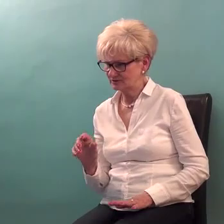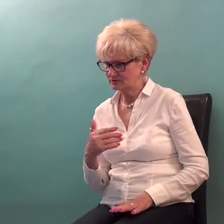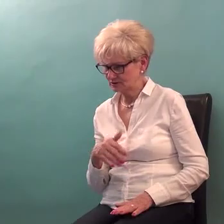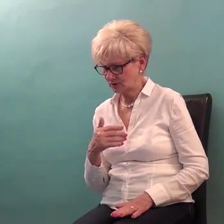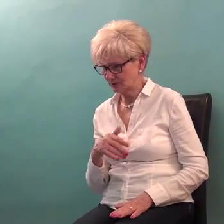Sobota.